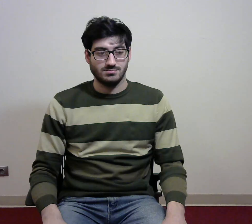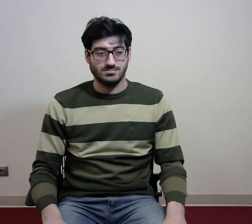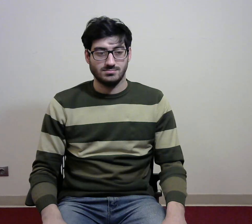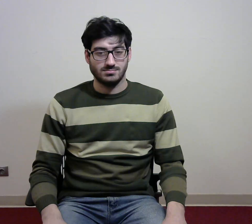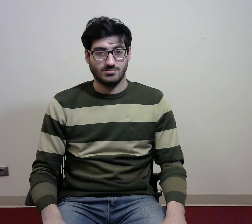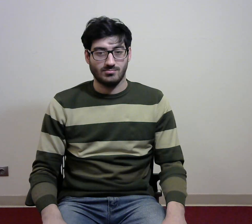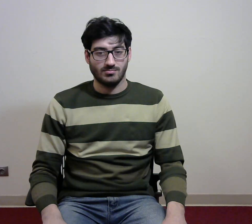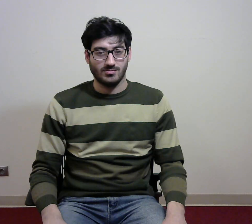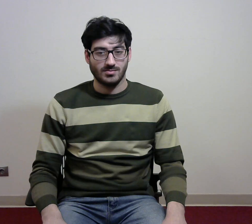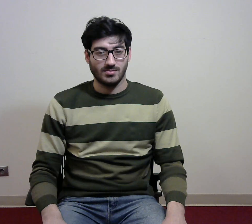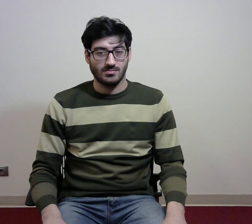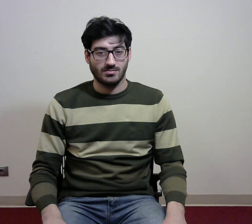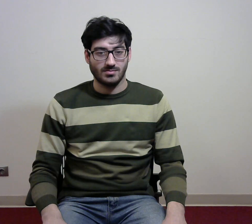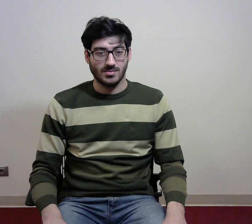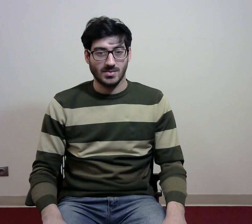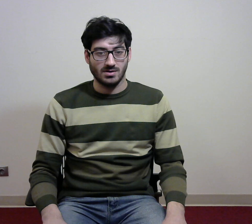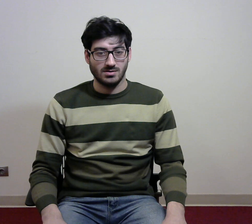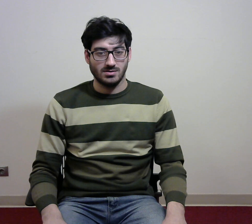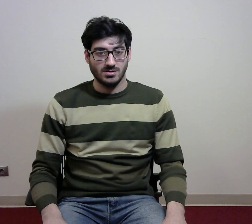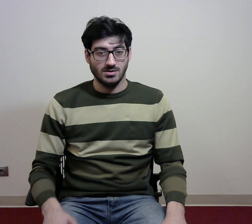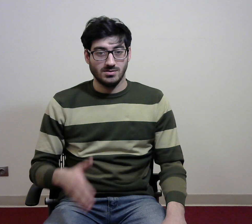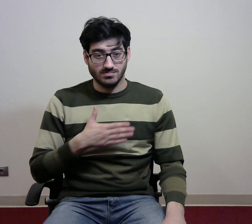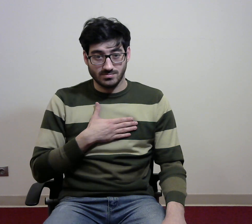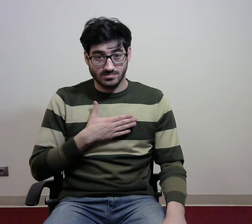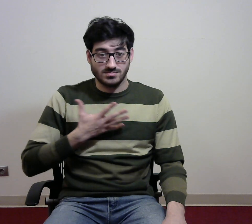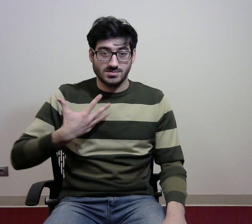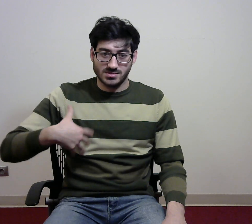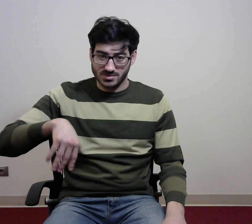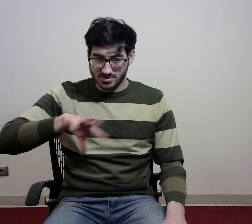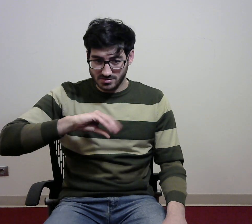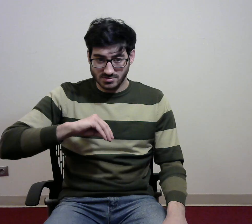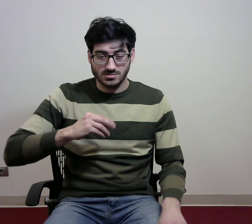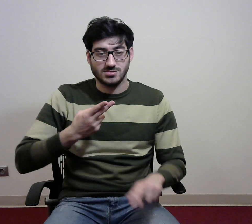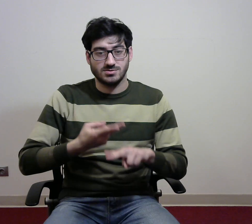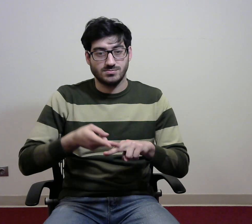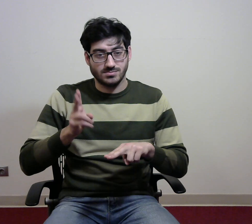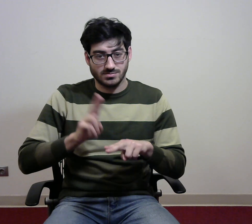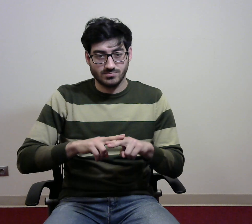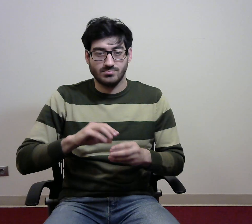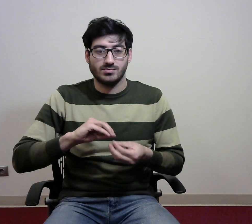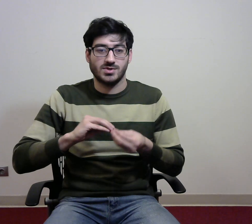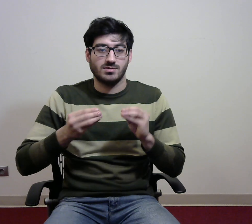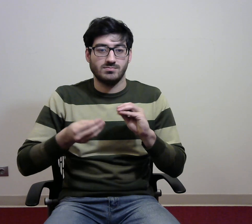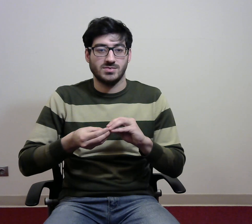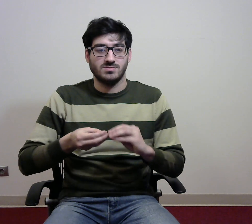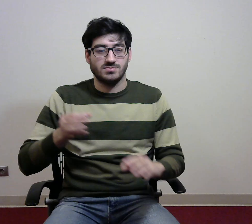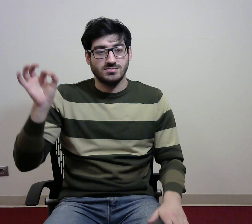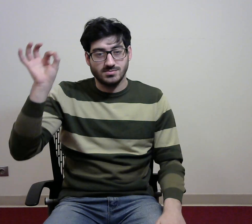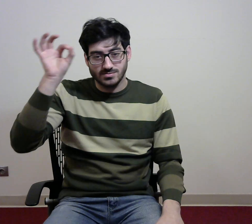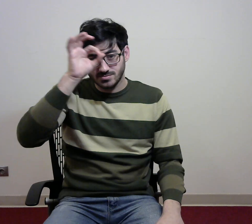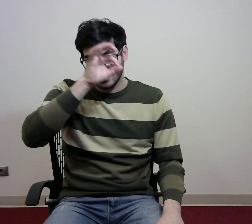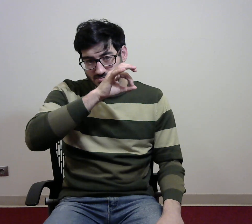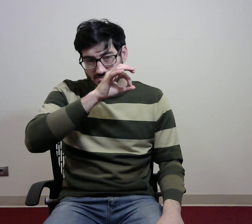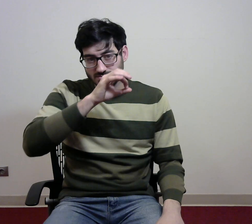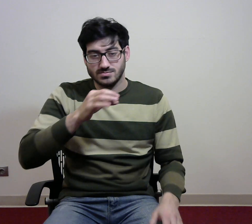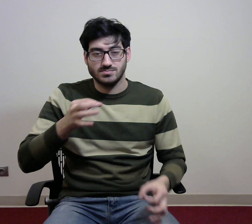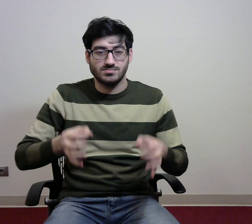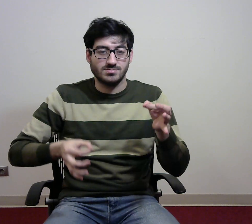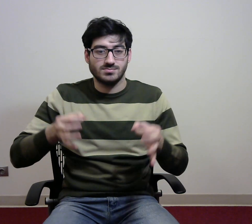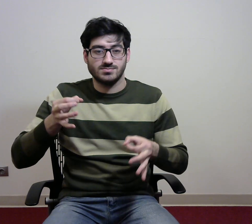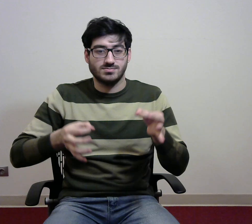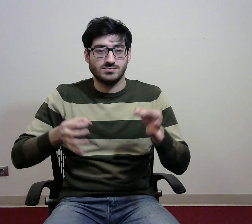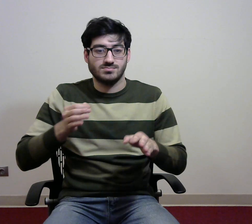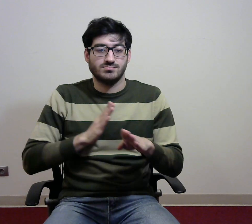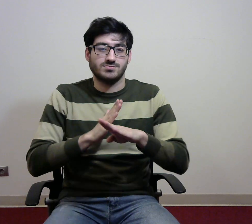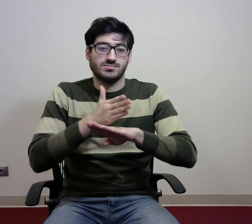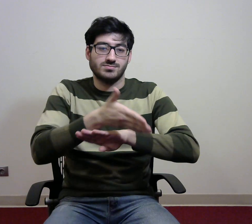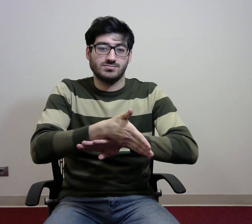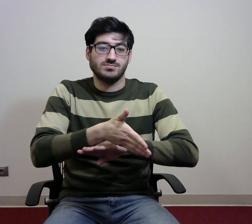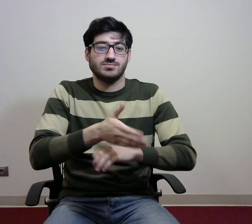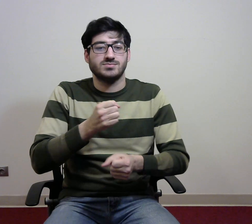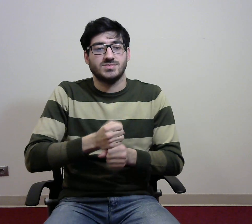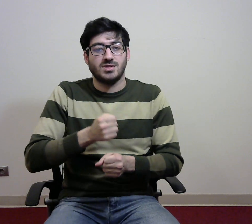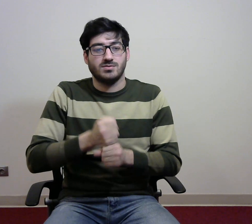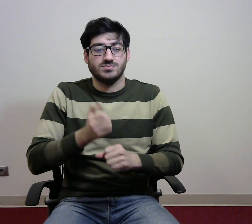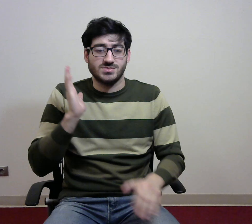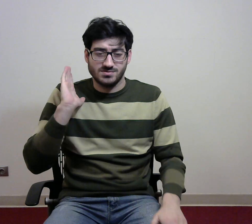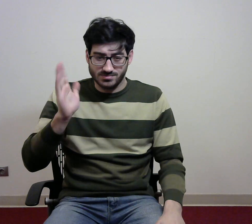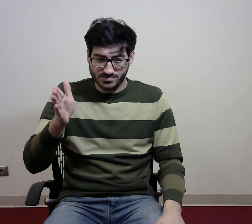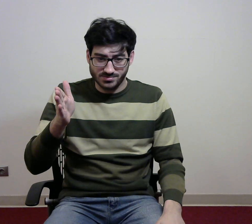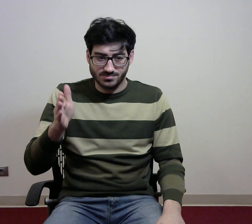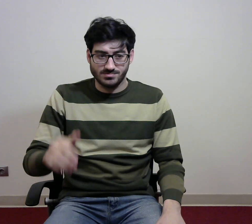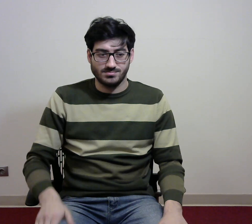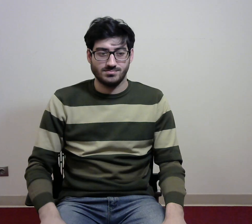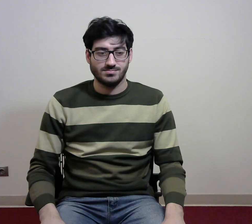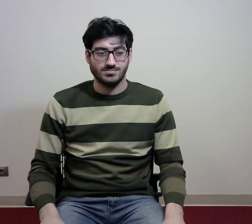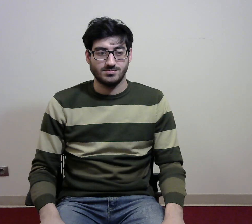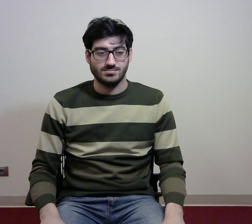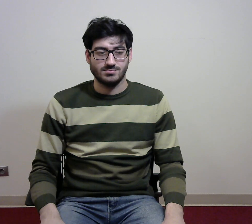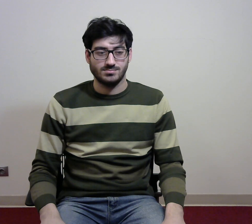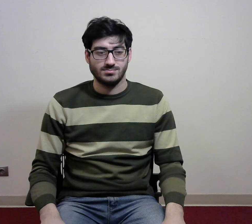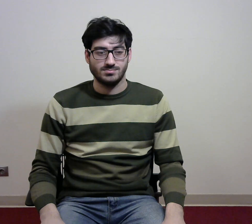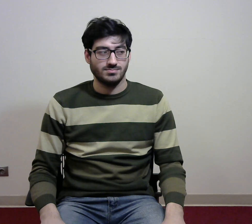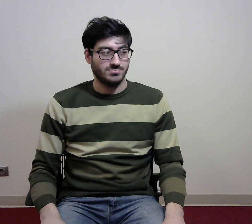Biz bu məsələ ilə bağlı məhkəməyə müraciət edəcəyik